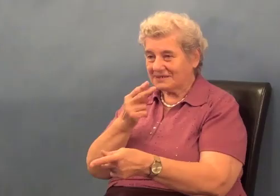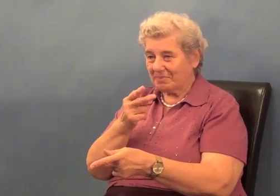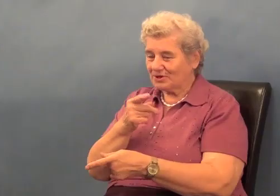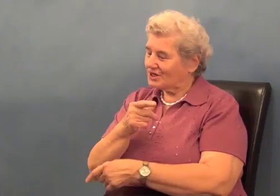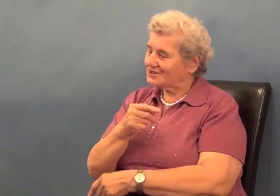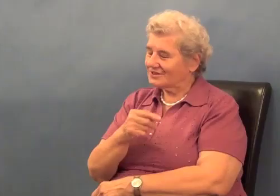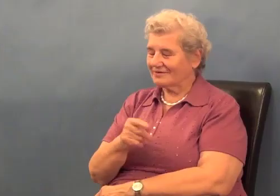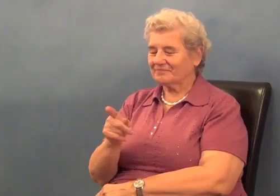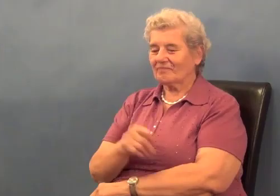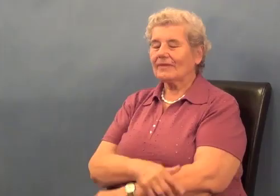Zobacz, może.